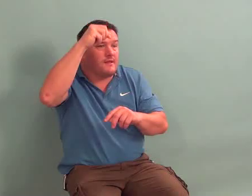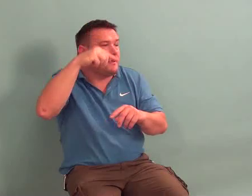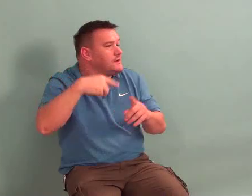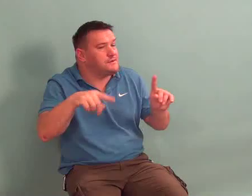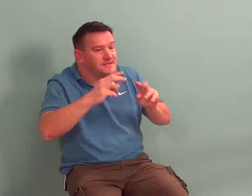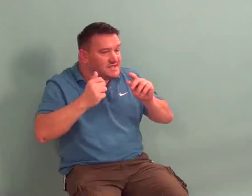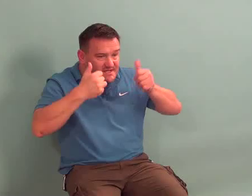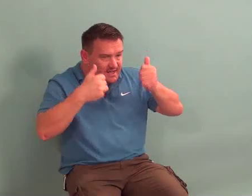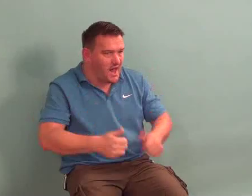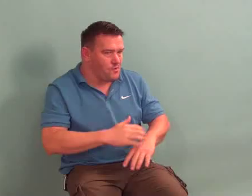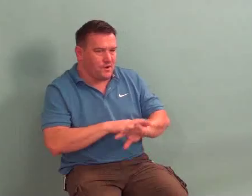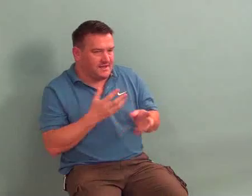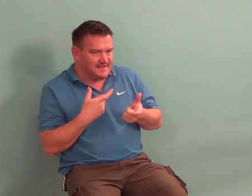Nic się nie stało.